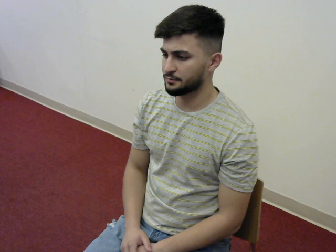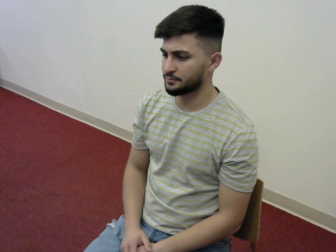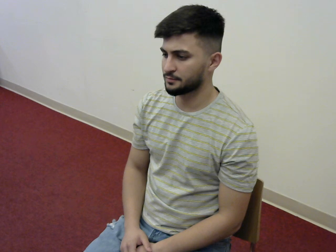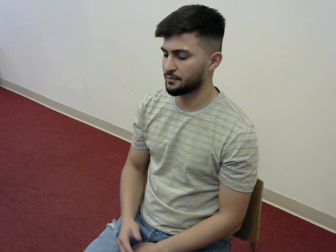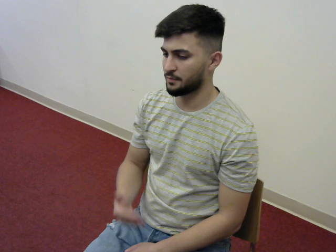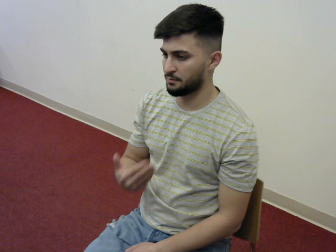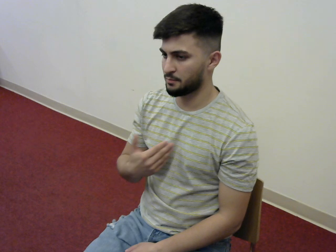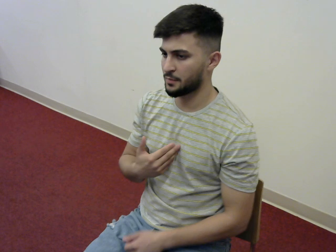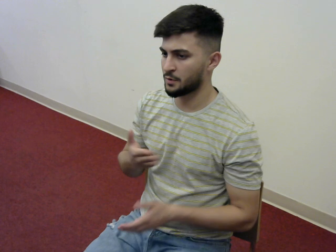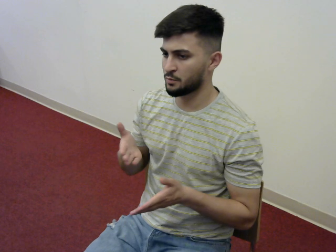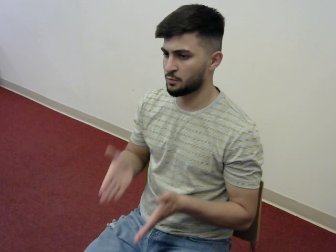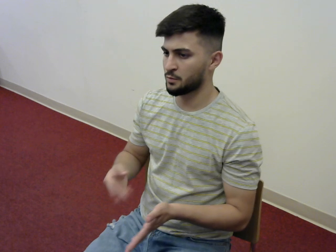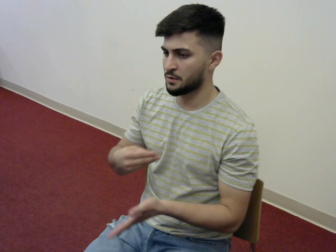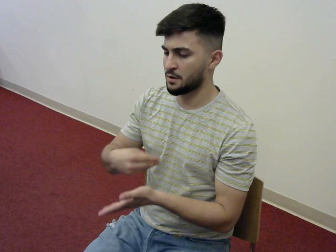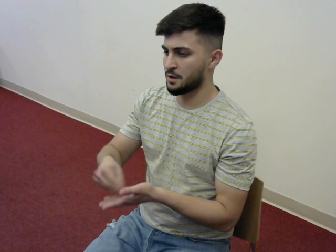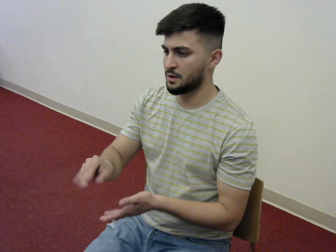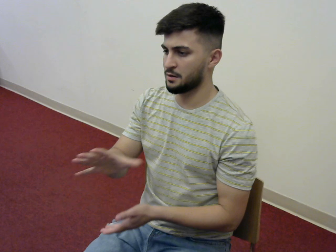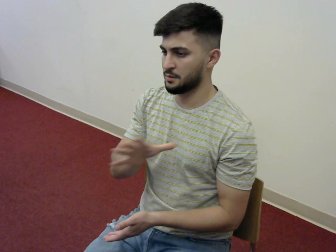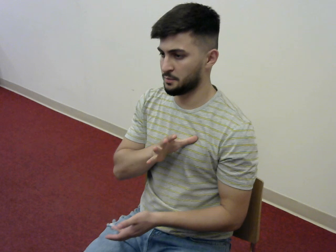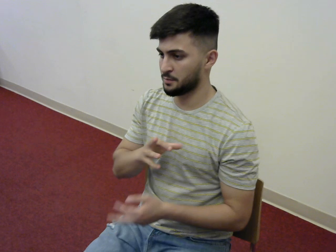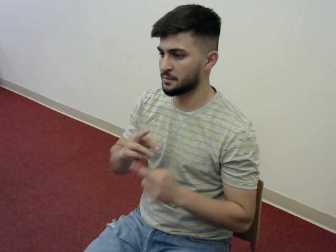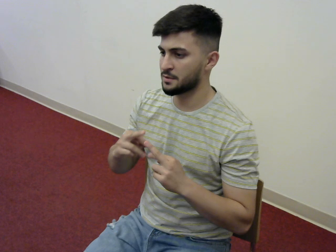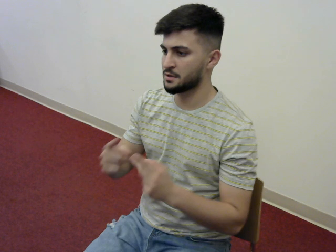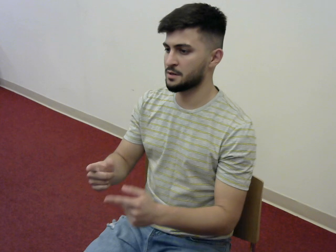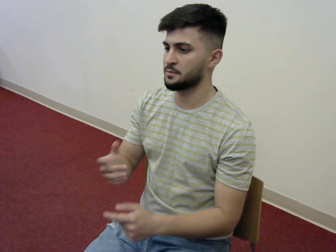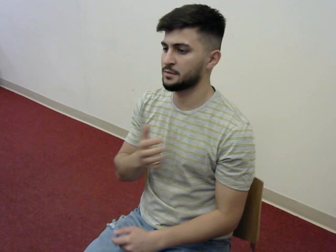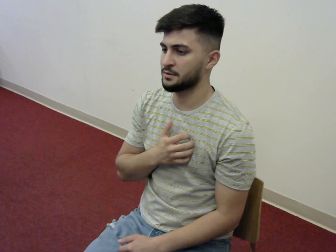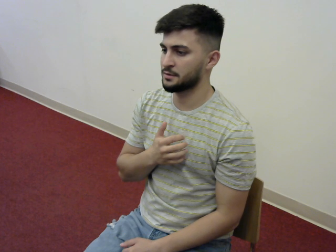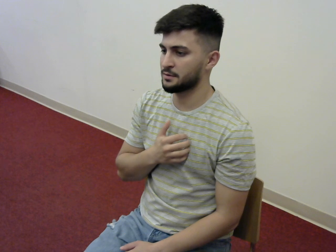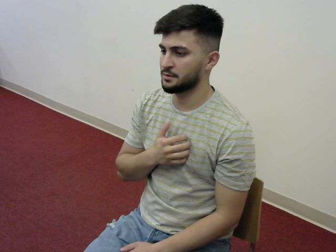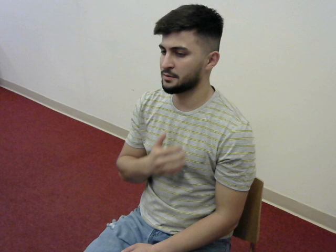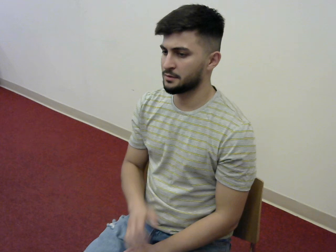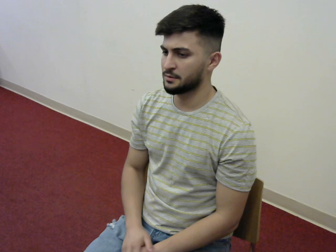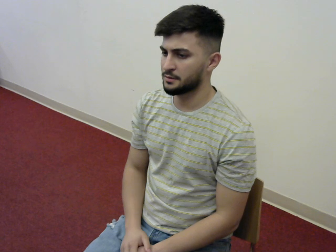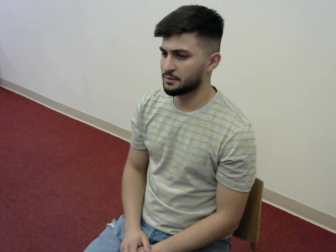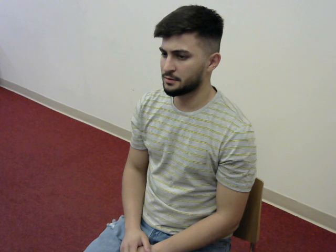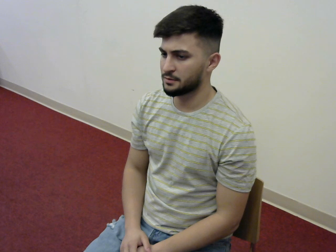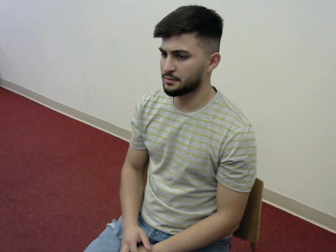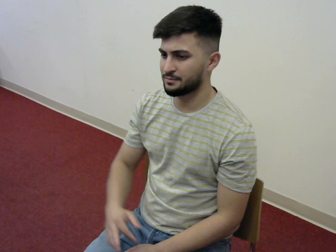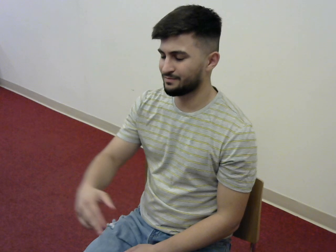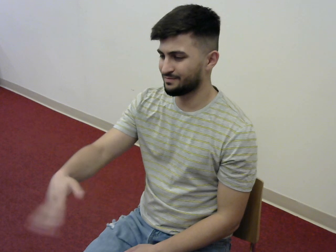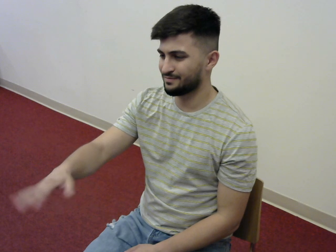Mən buradan aldıqlarımı dəyişmək istəyirəm